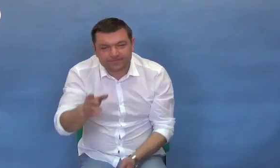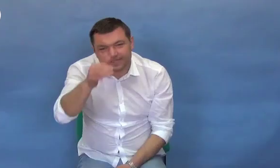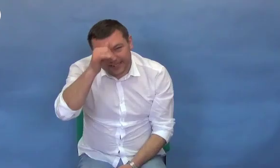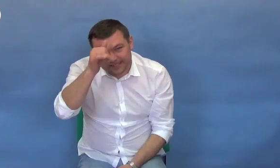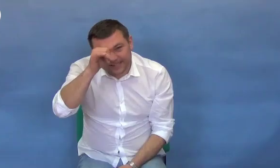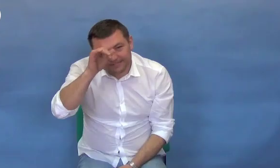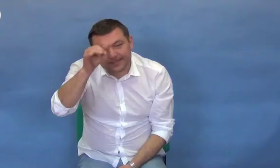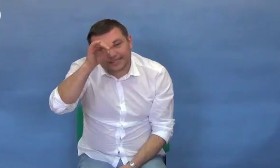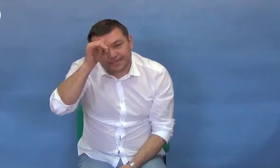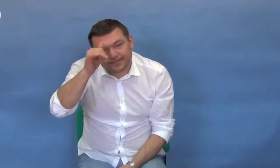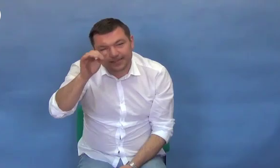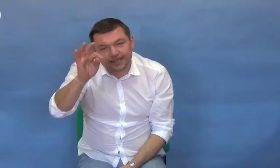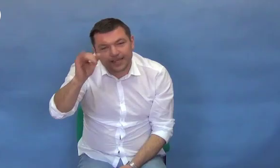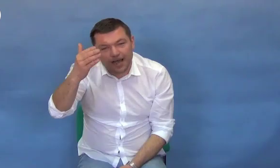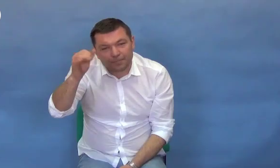To się nazywa tama.